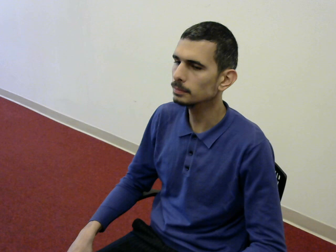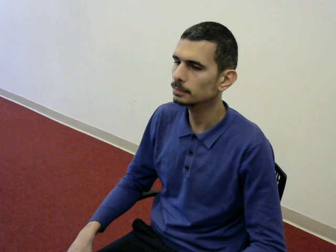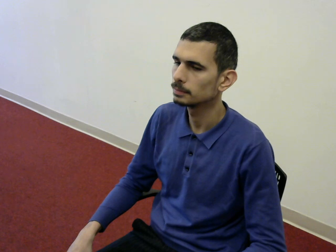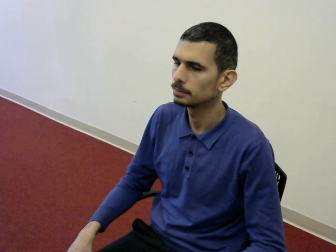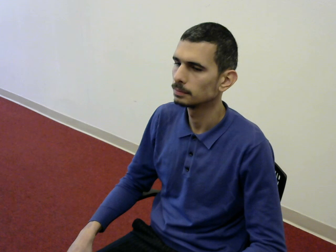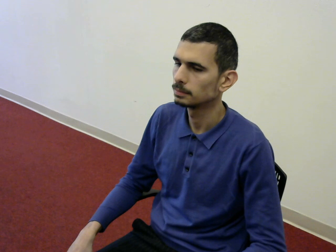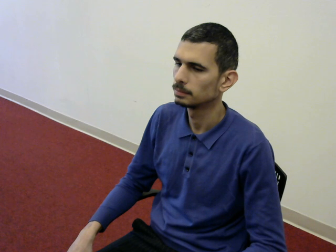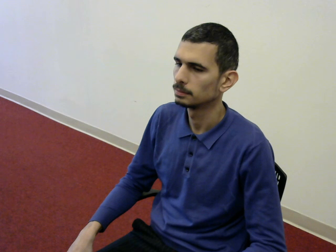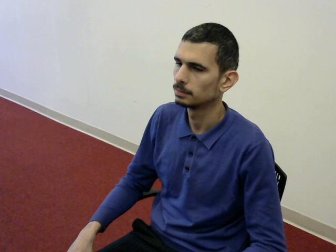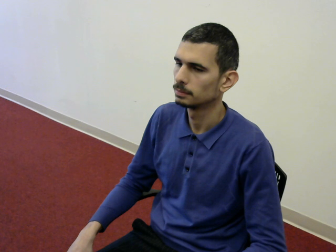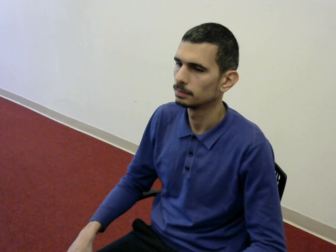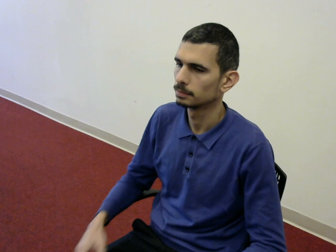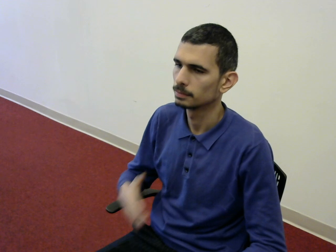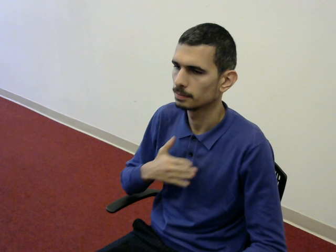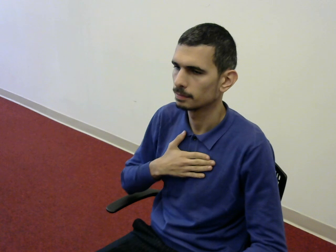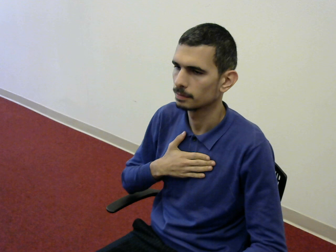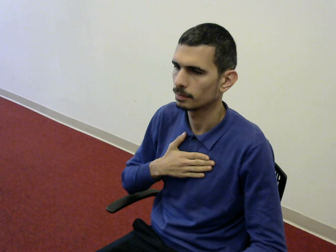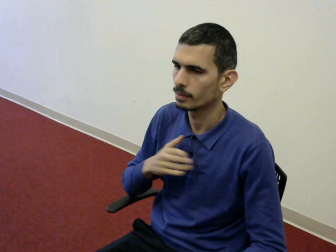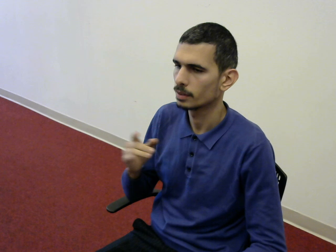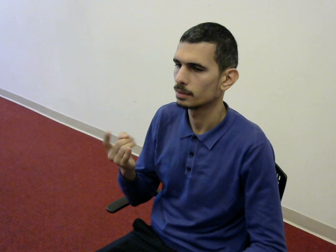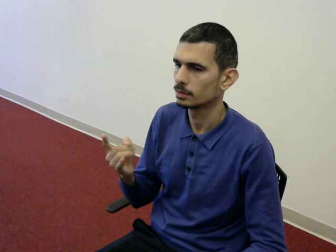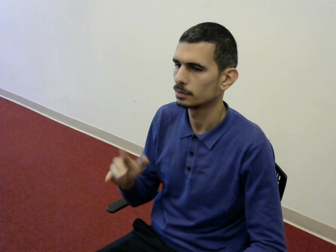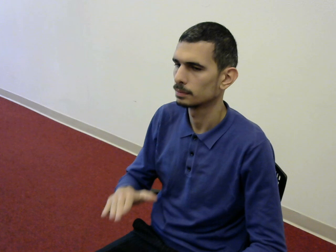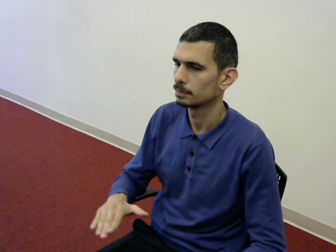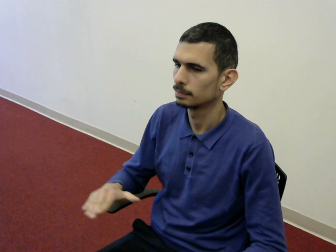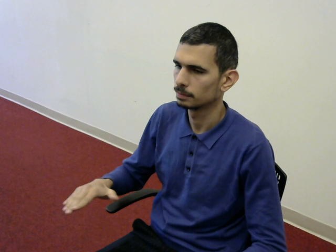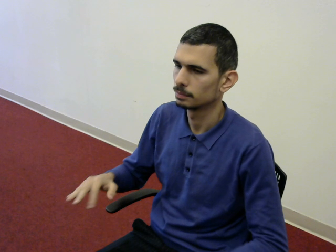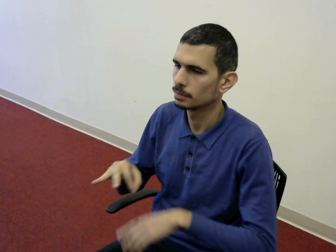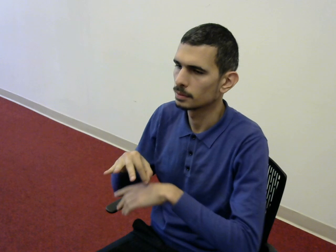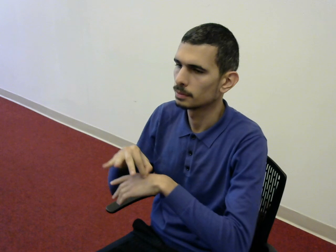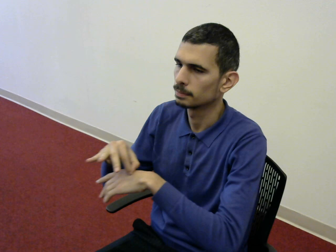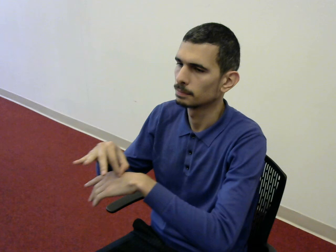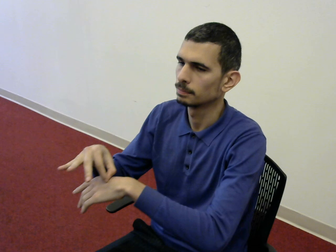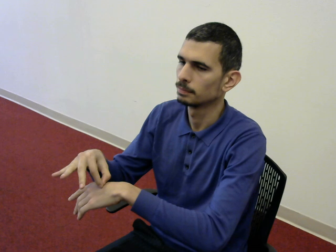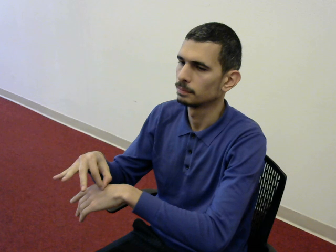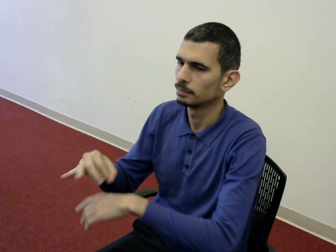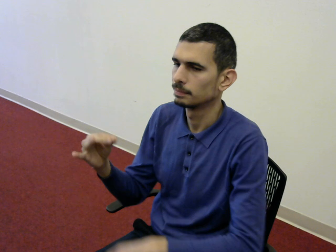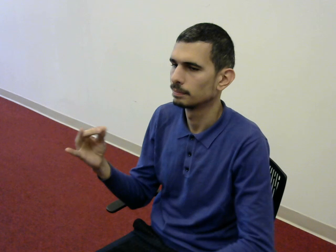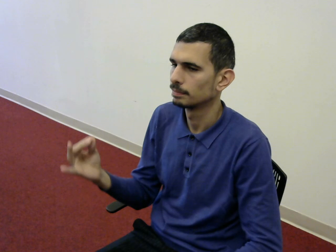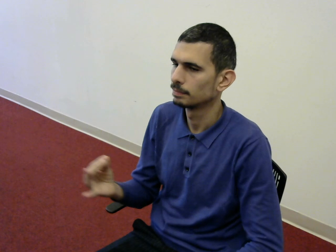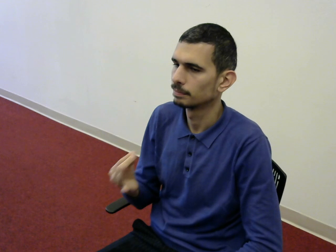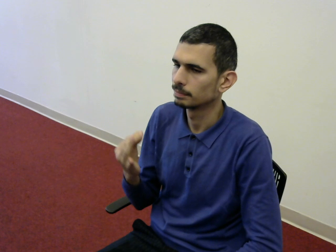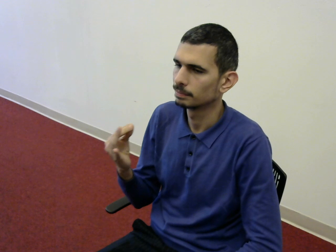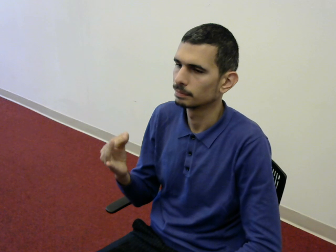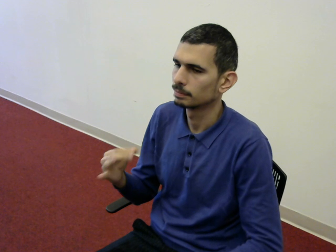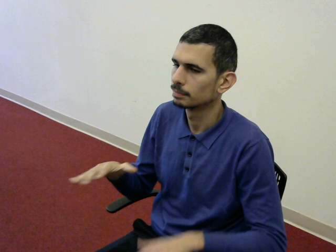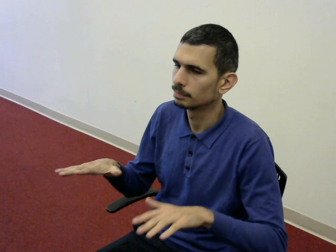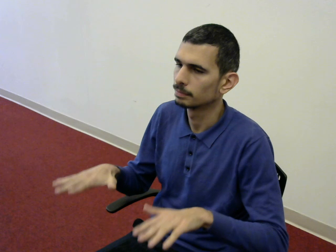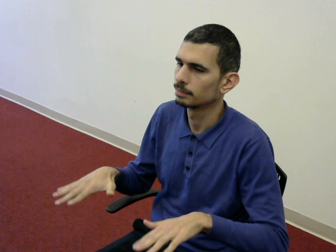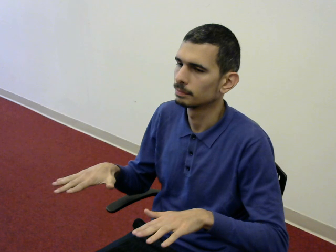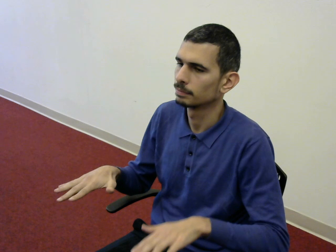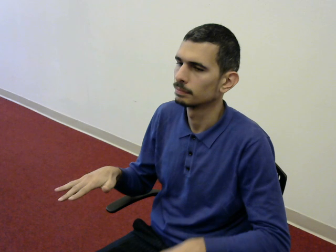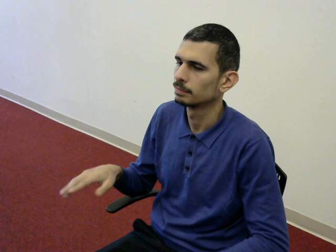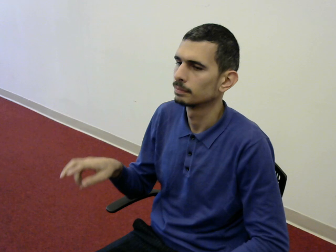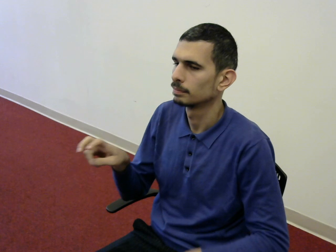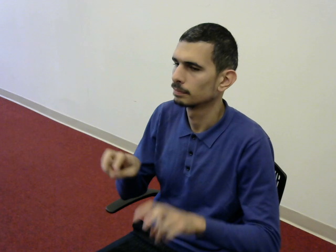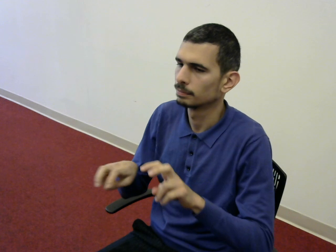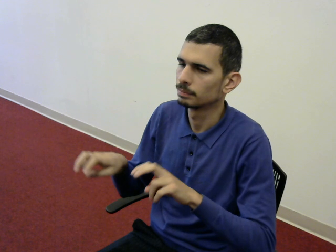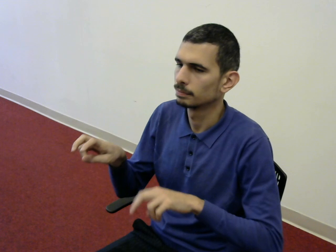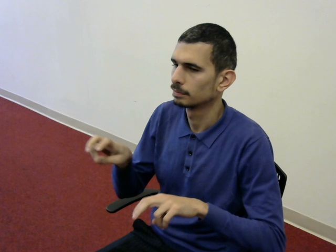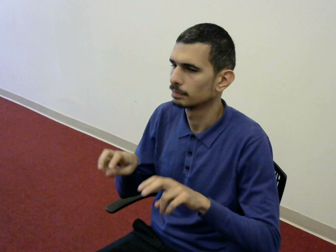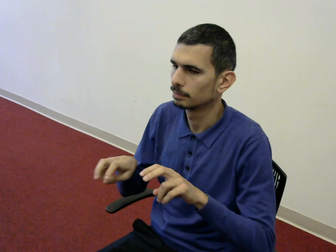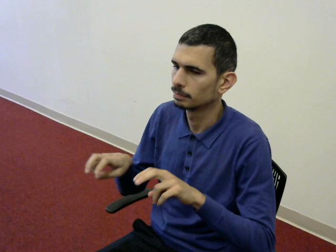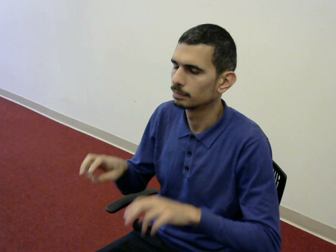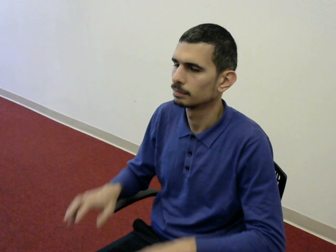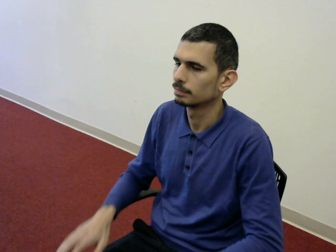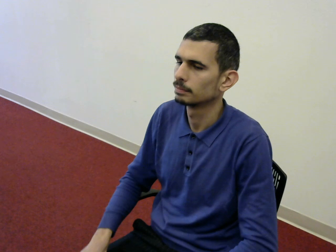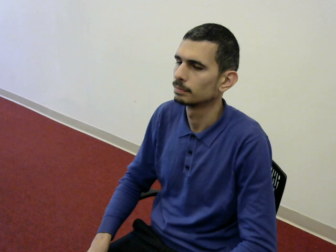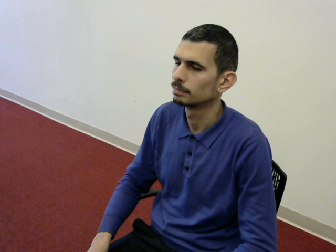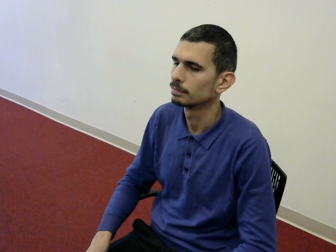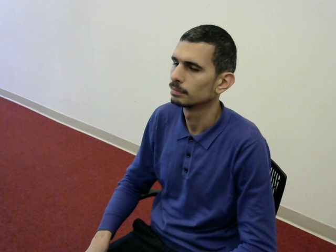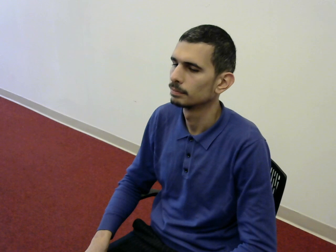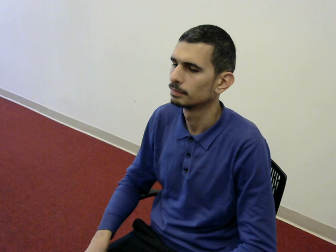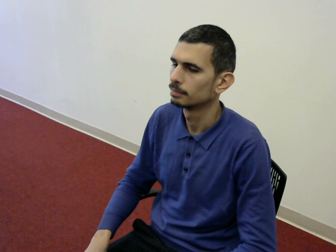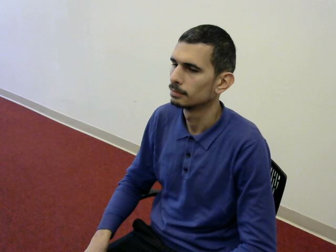Mən uşaqlarımı aparmağa maraqlı yer axtarıram